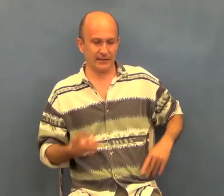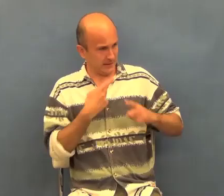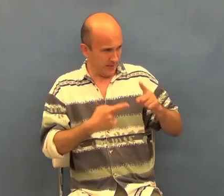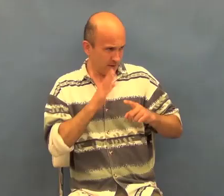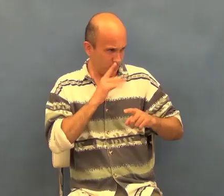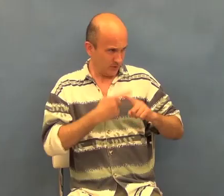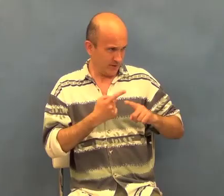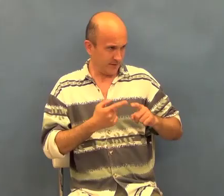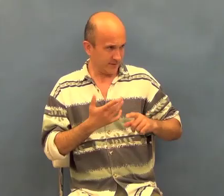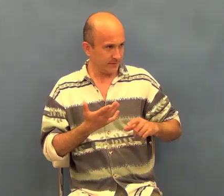Podobny jak kawał?